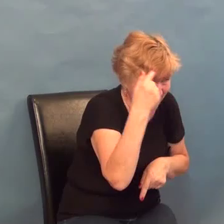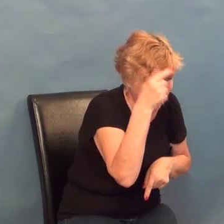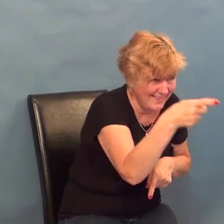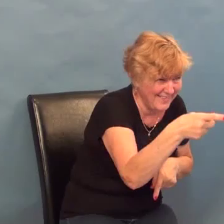Super.